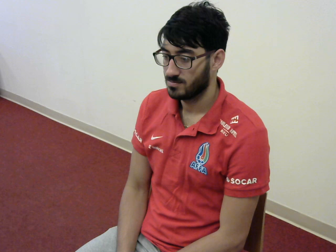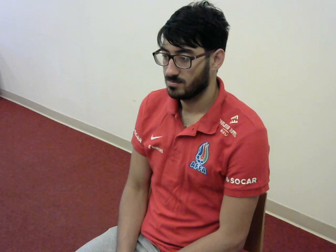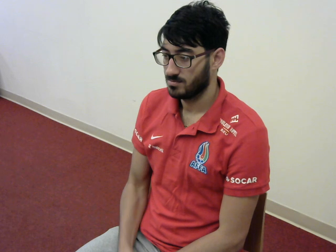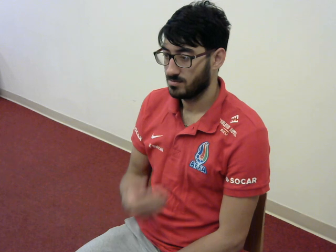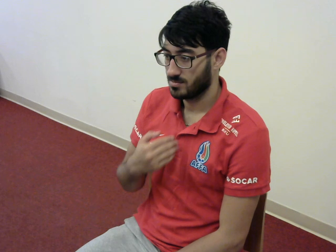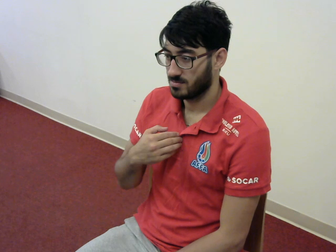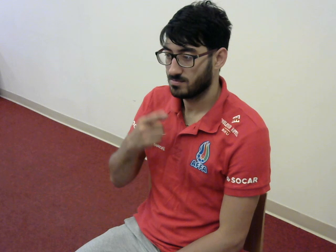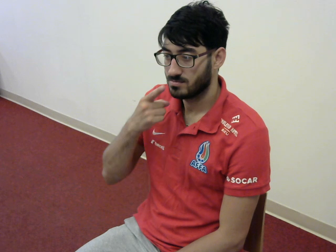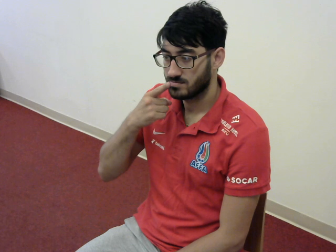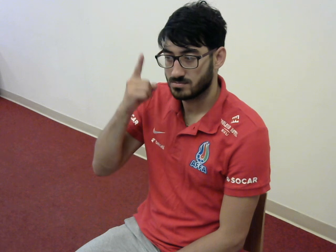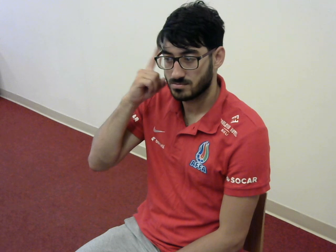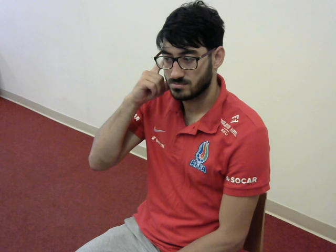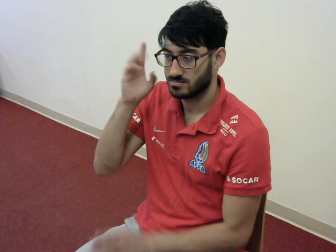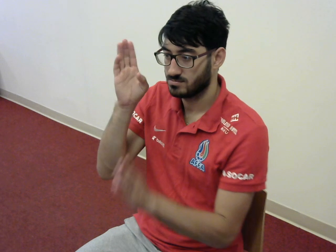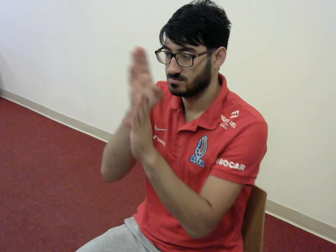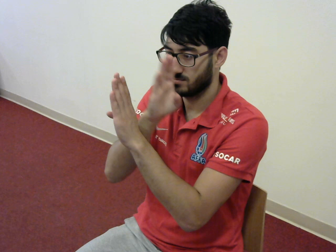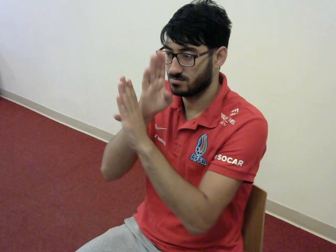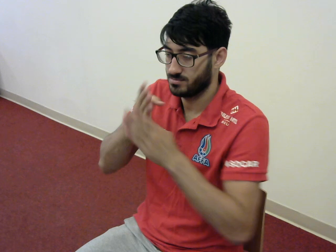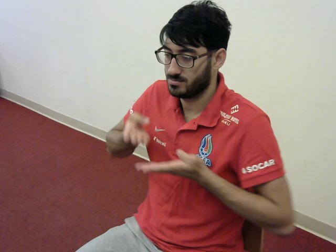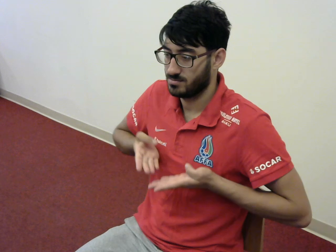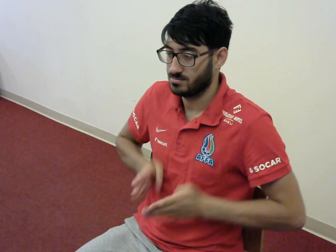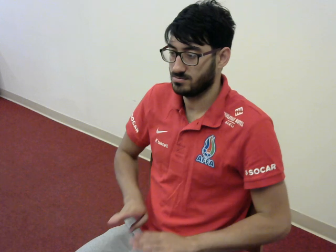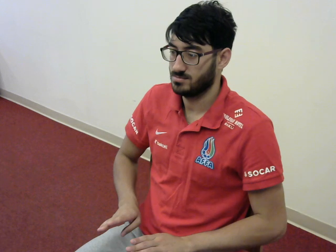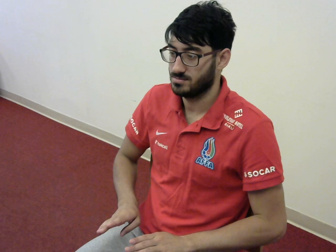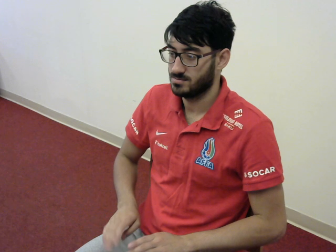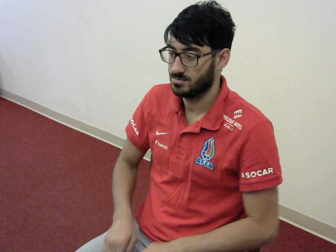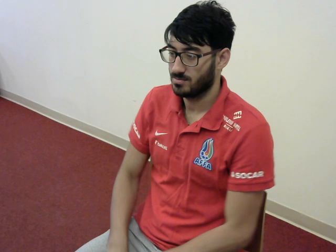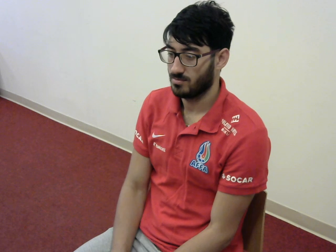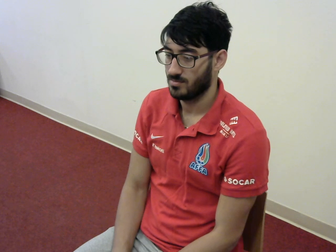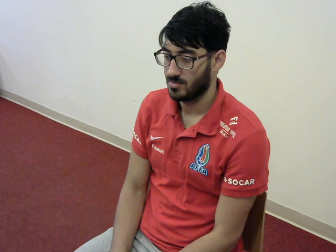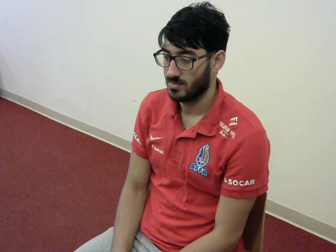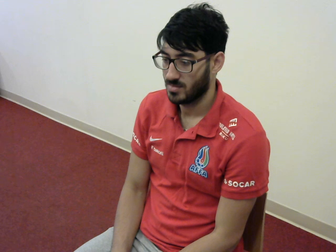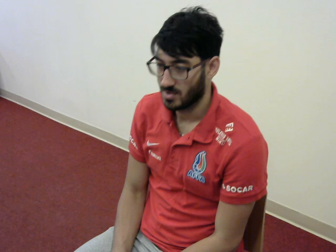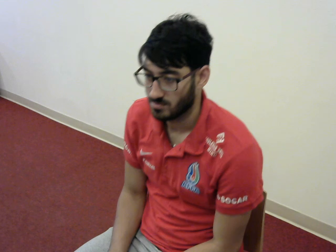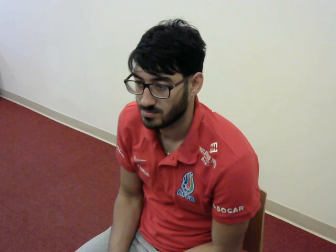Mənim eşitmə məhdudiyyətim anadangəlmədir